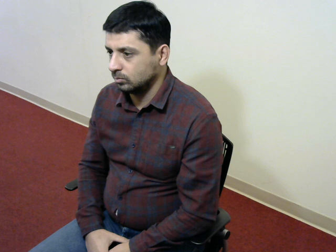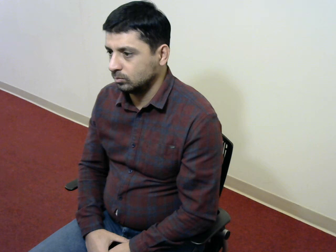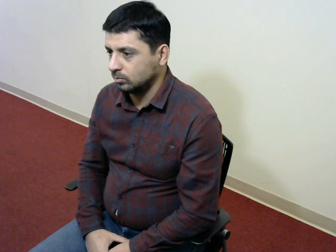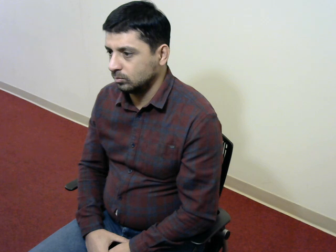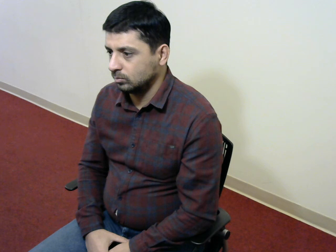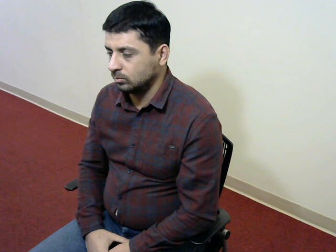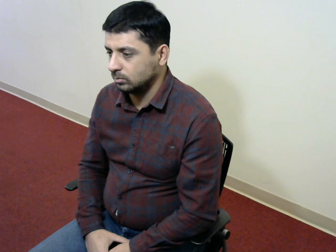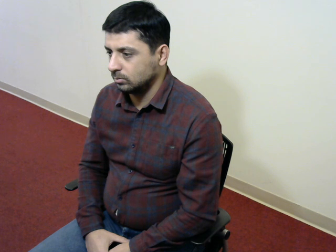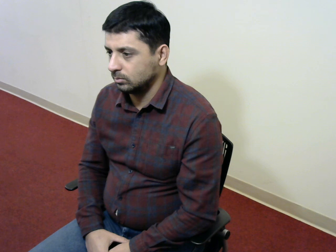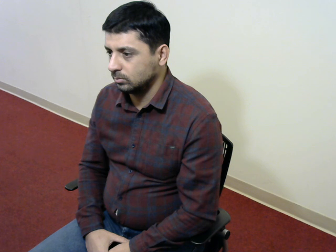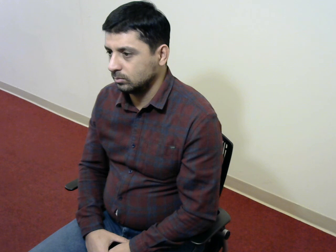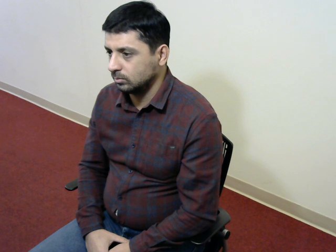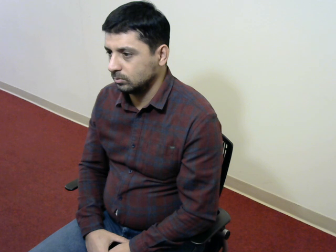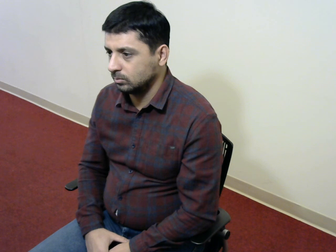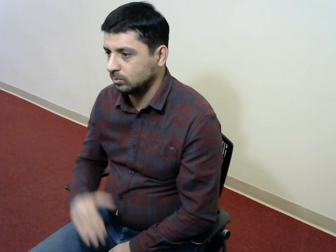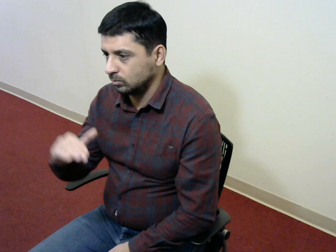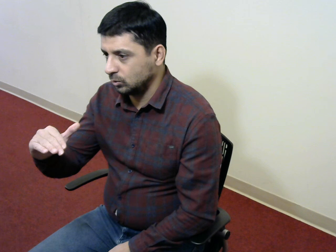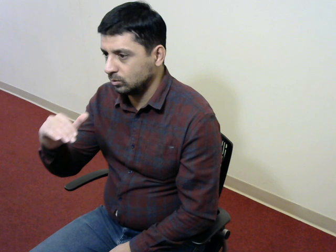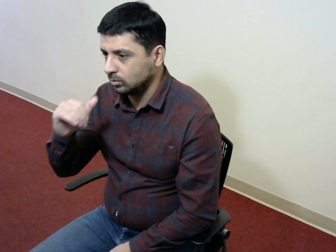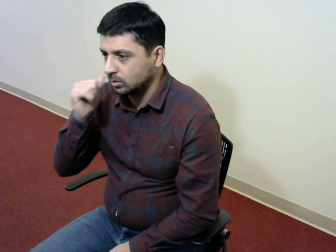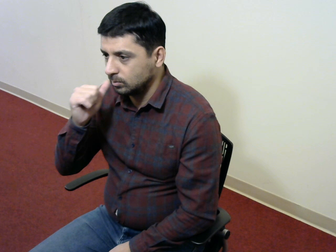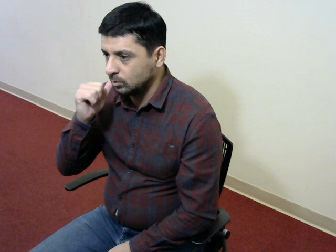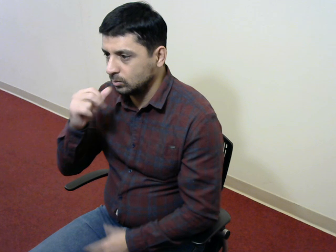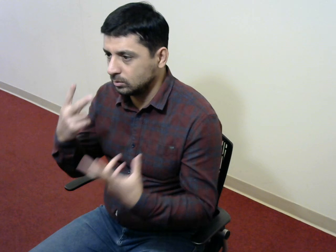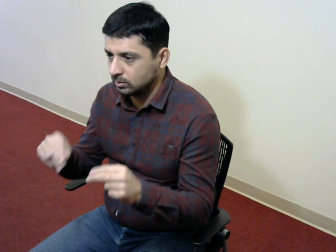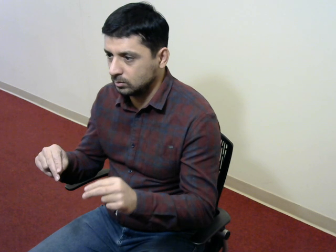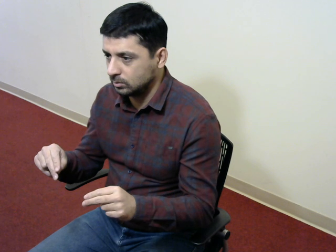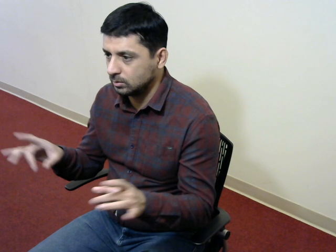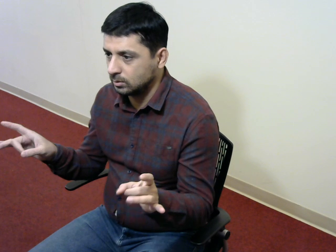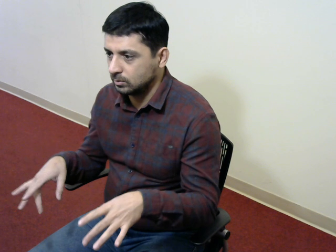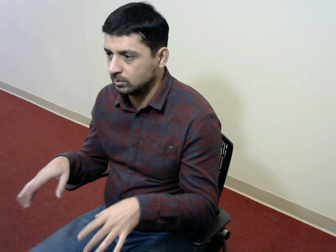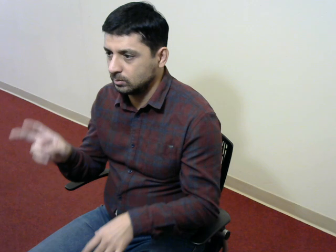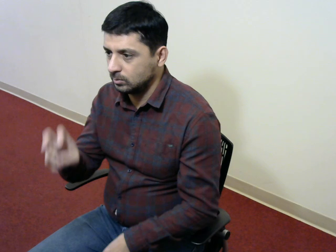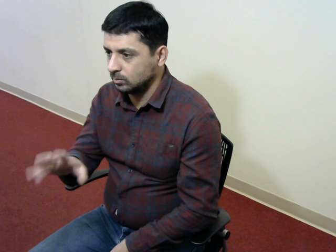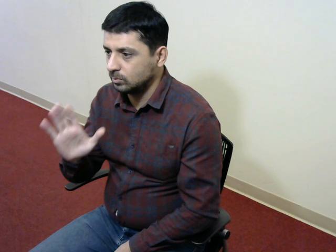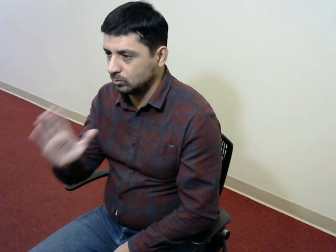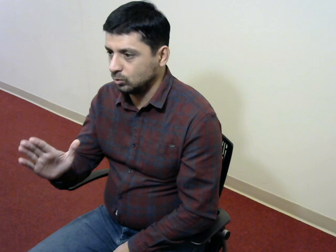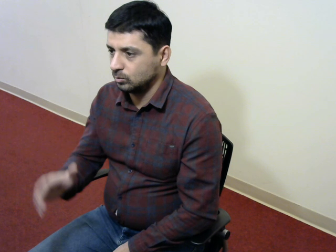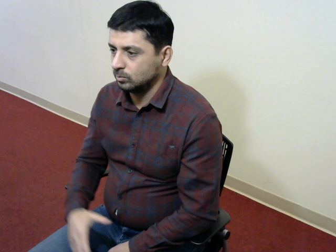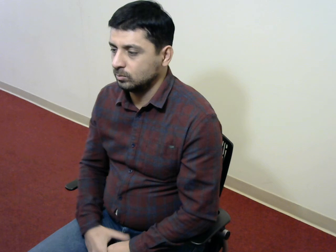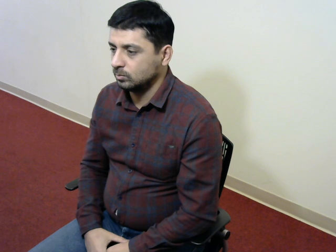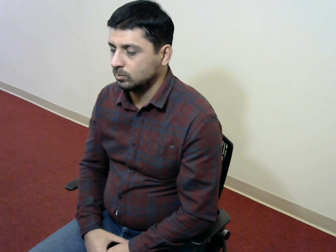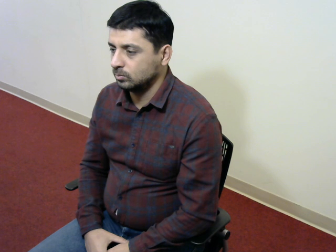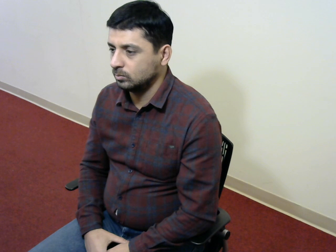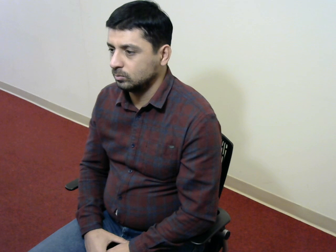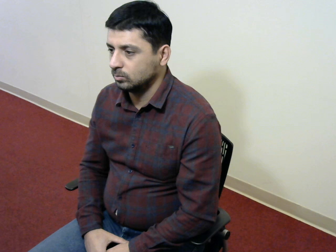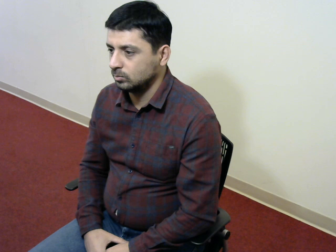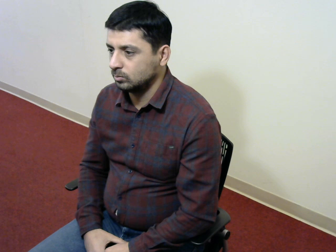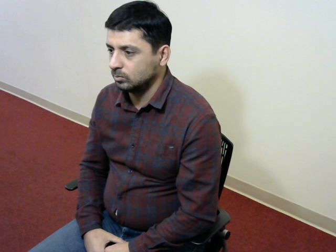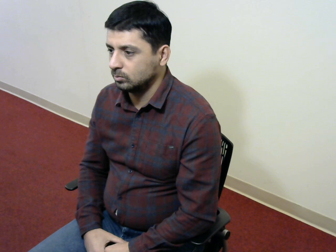Siz sabah hansı restorana gedəcəksiniz?